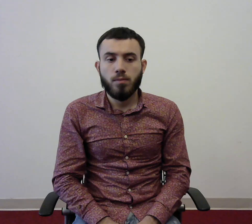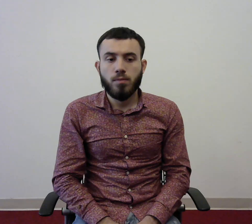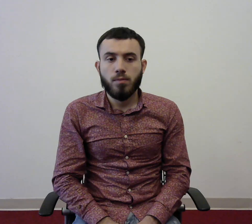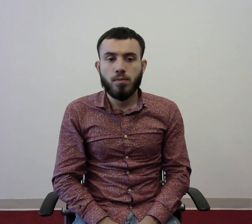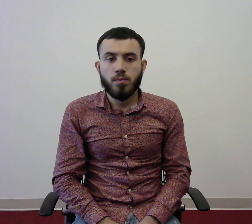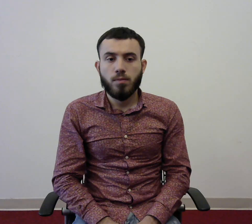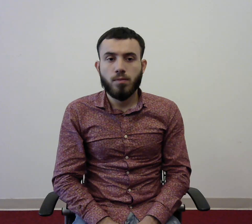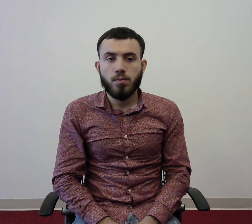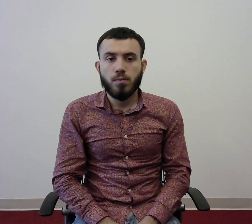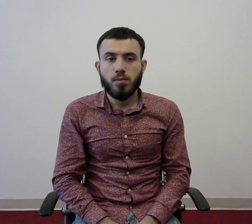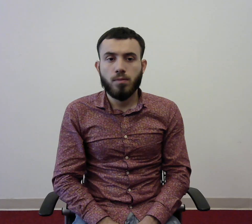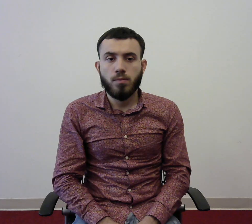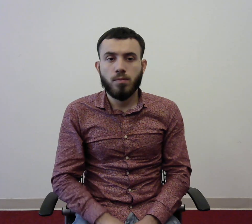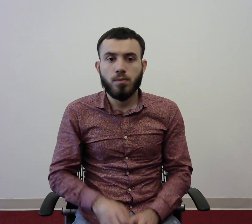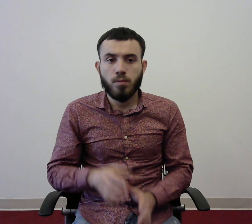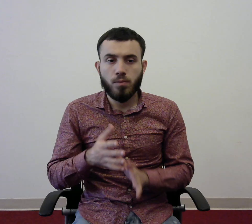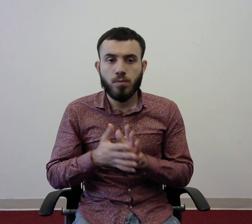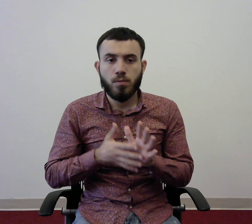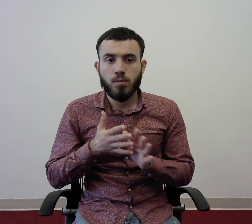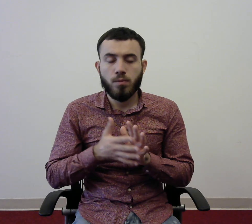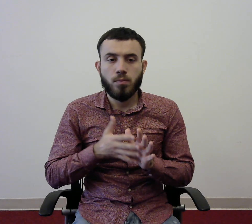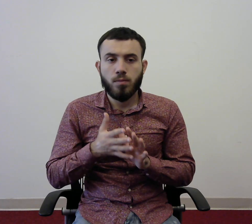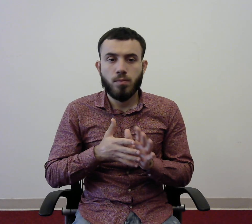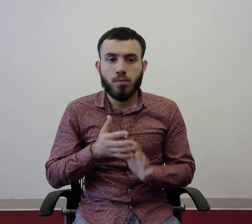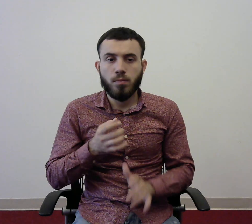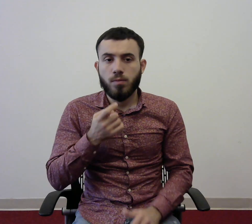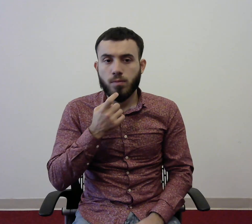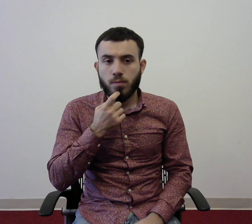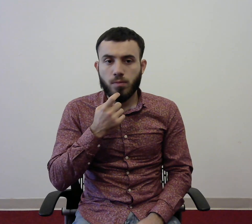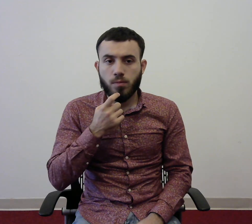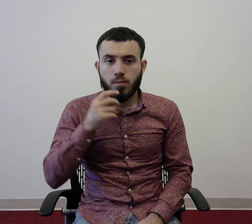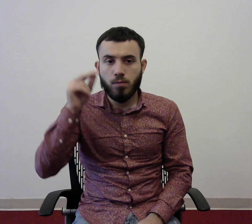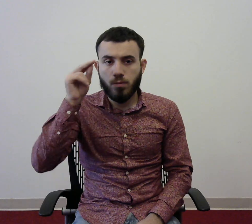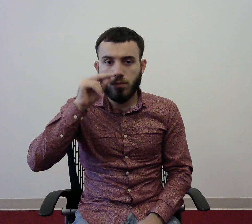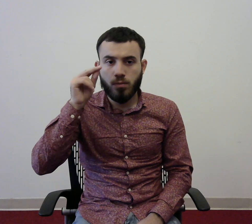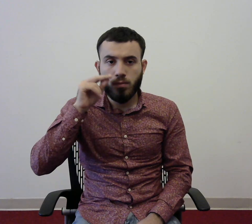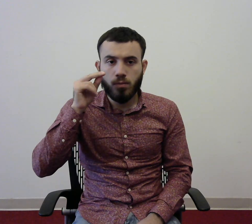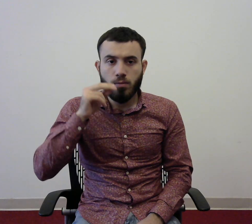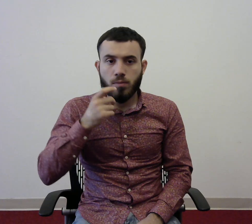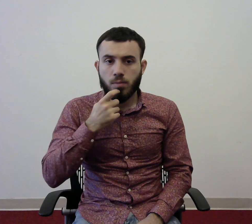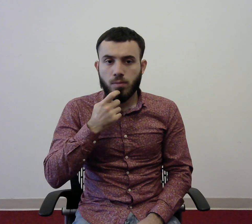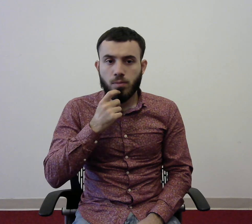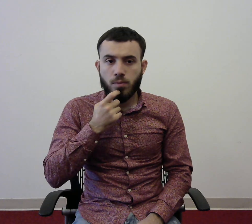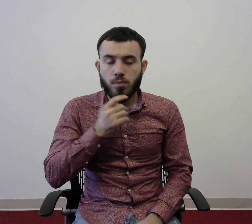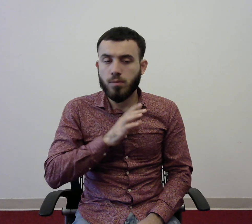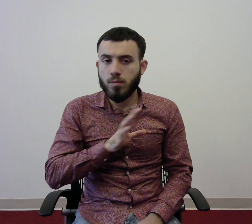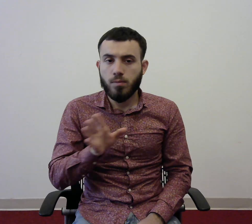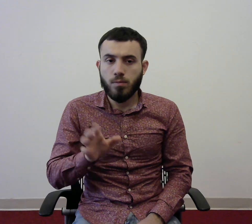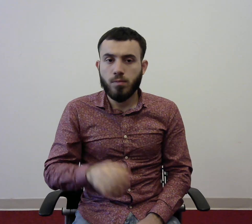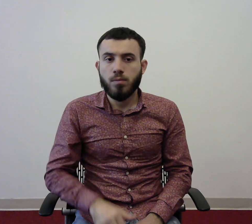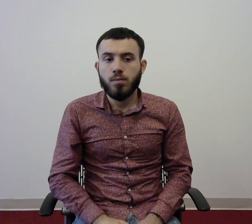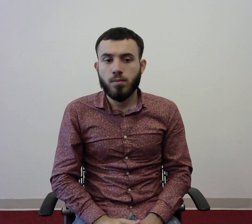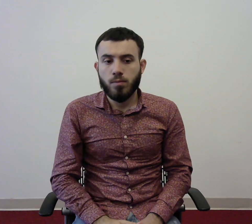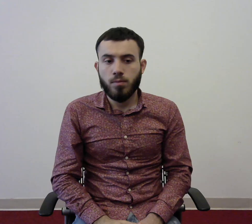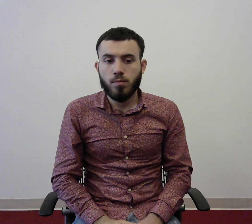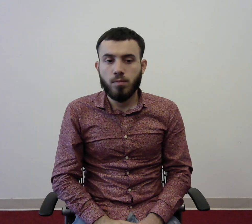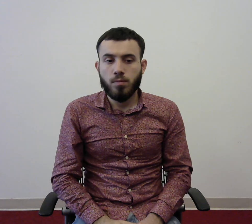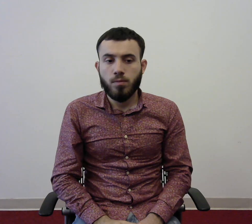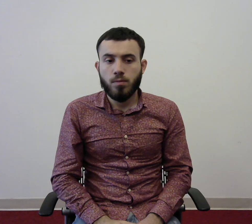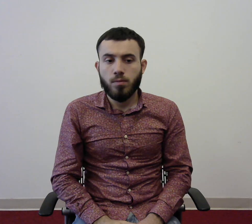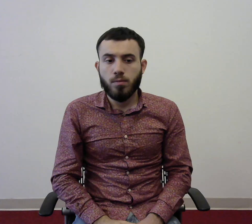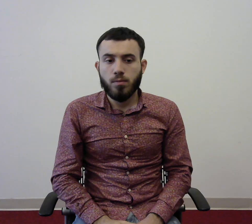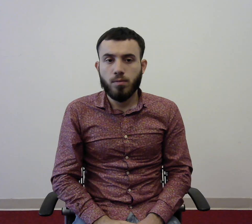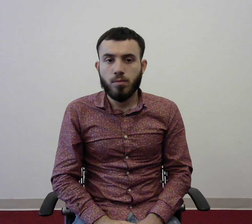İşarə dilini öyrənmək çətin deyil